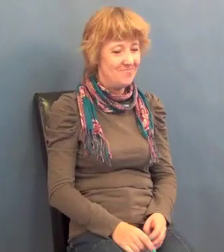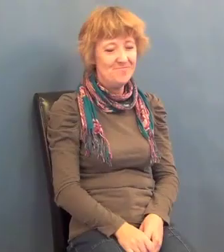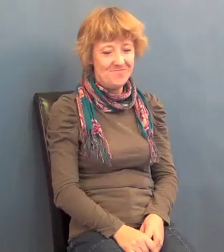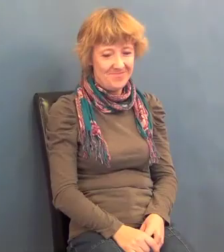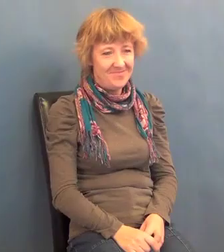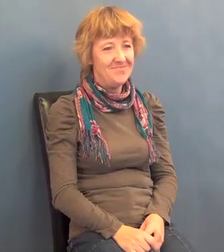Pasuje.